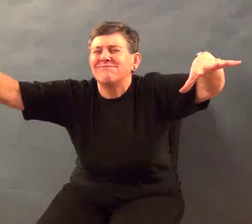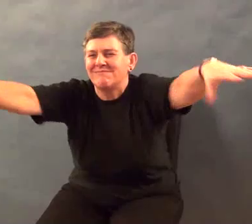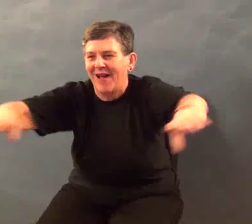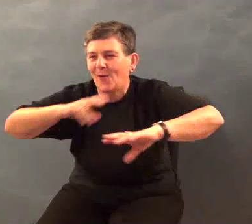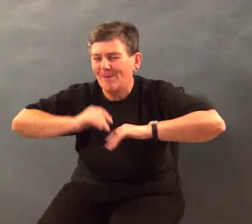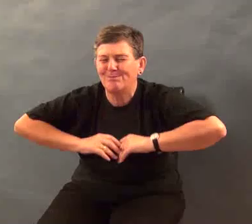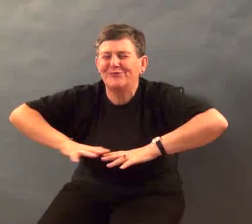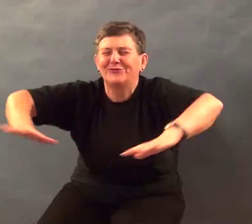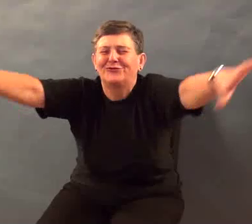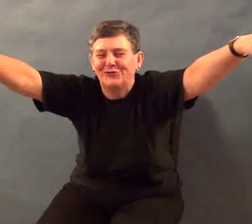Gruszki się rozsypują.